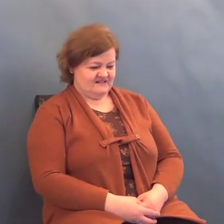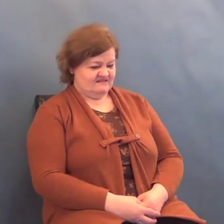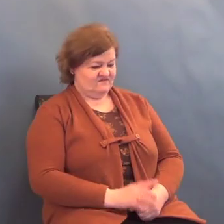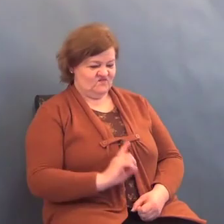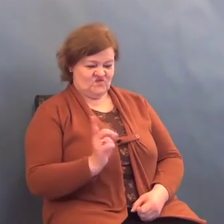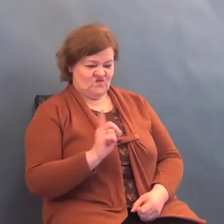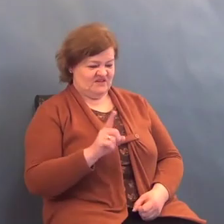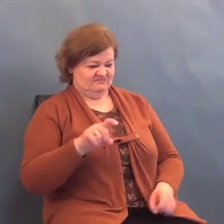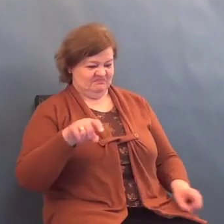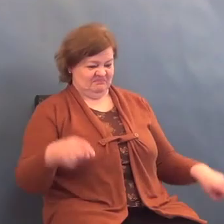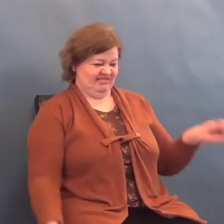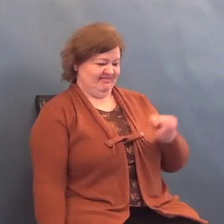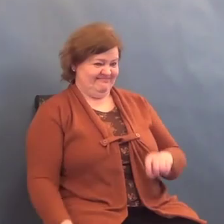Nie wolno, bo spadniesz z siedzenia.